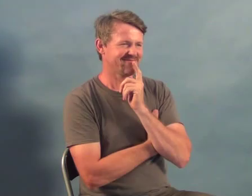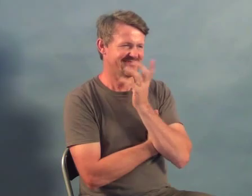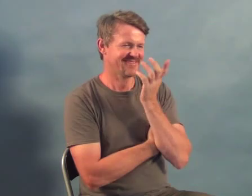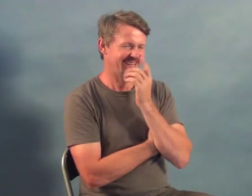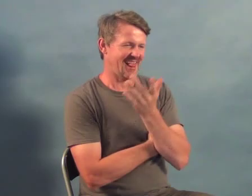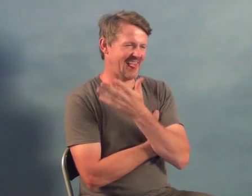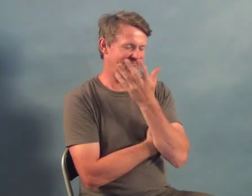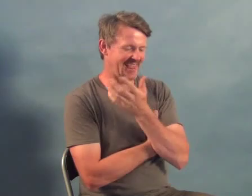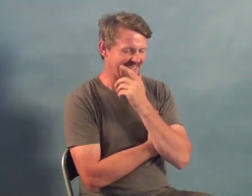No, lekkie.